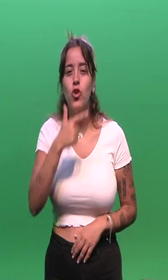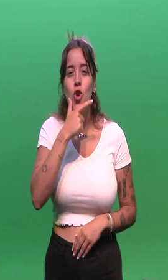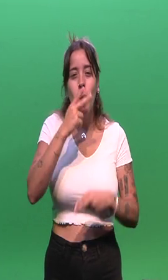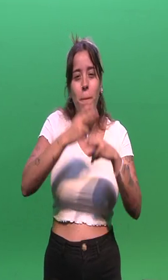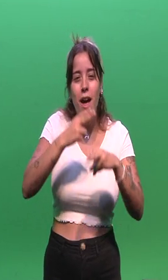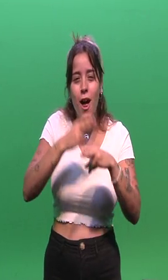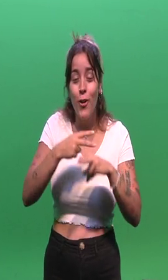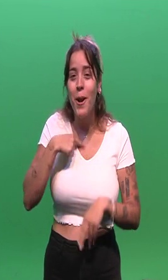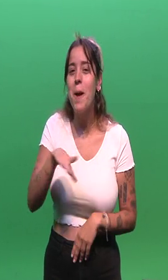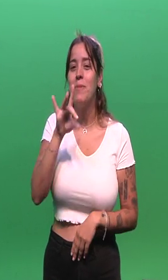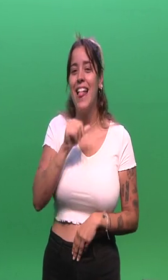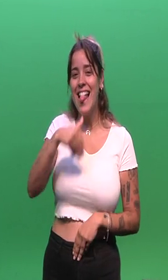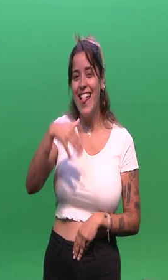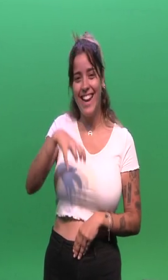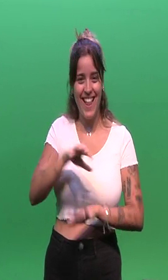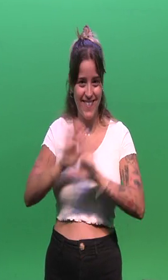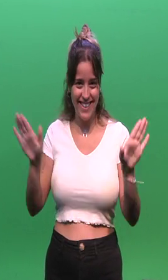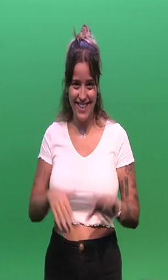És de color marró, m'indica que aviat s'acaba la regla.